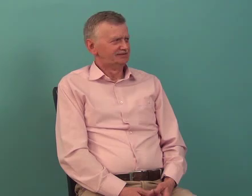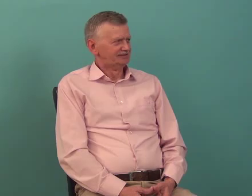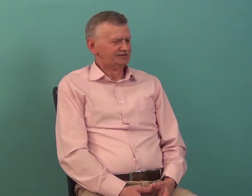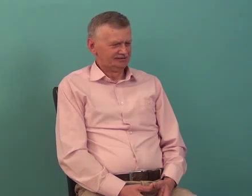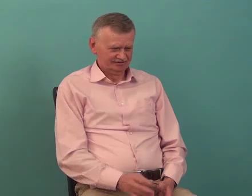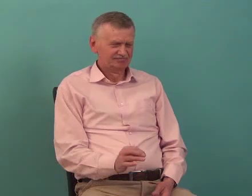Dobrze.